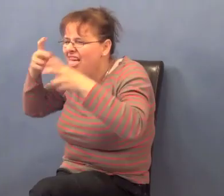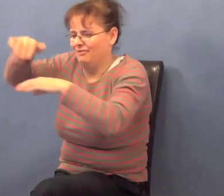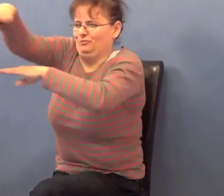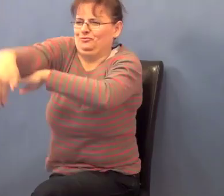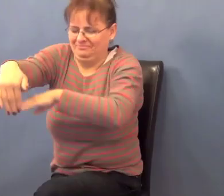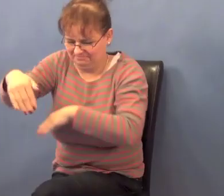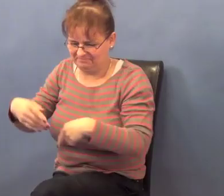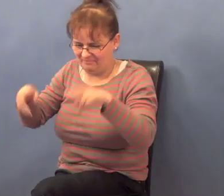Były w środku.